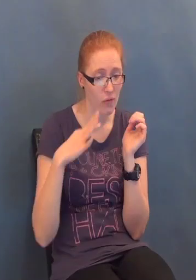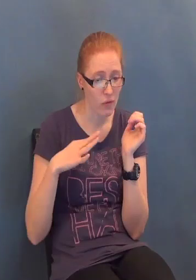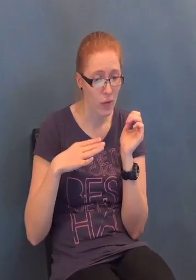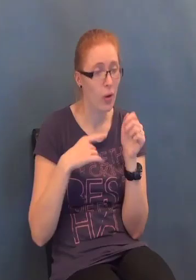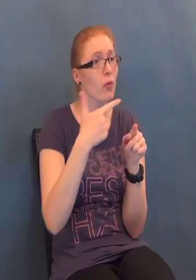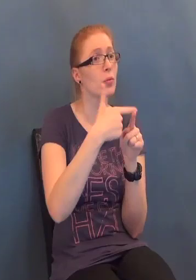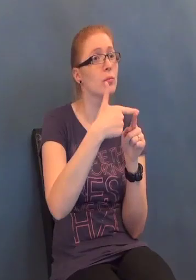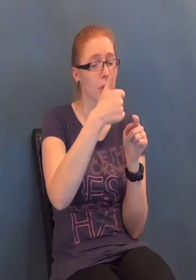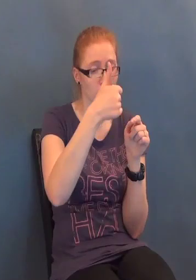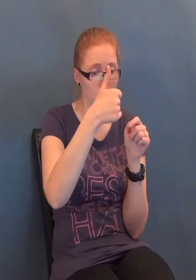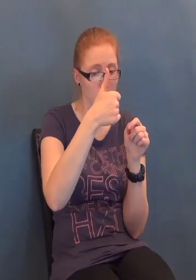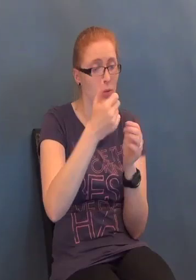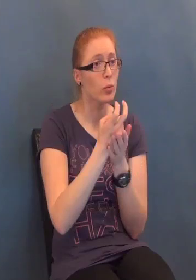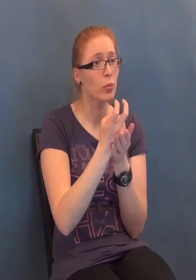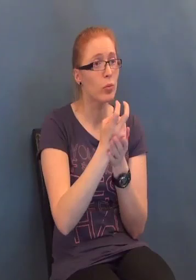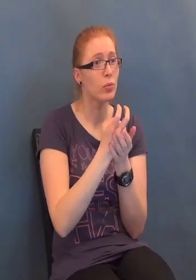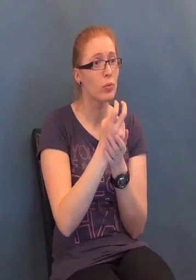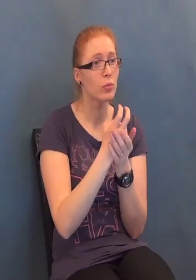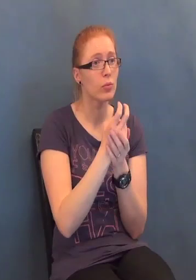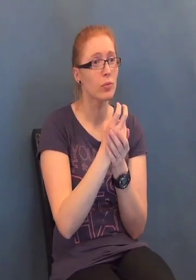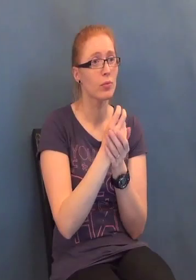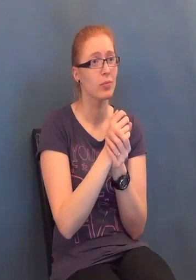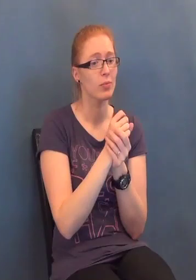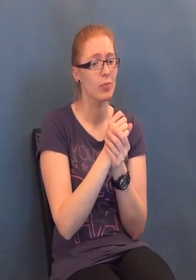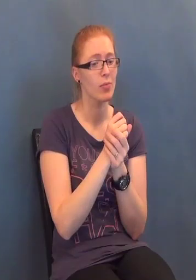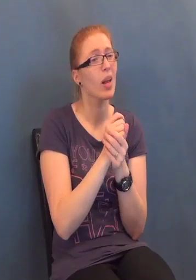A masz wolne dwudziestego pierwszego lutego?